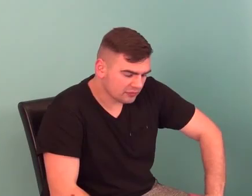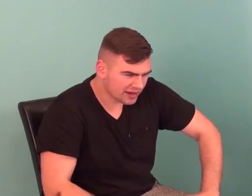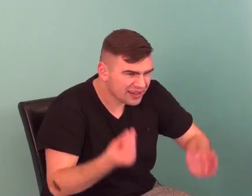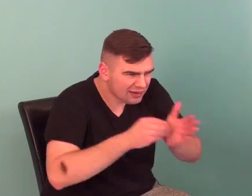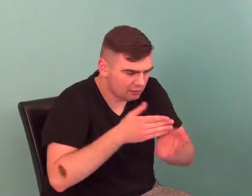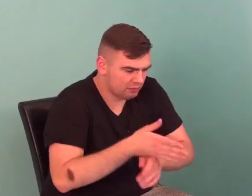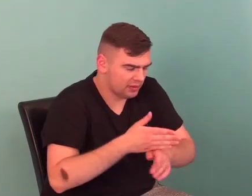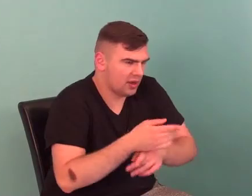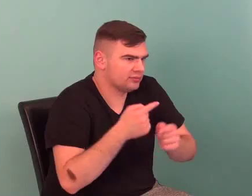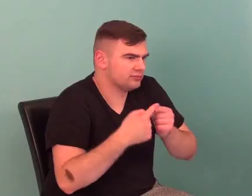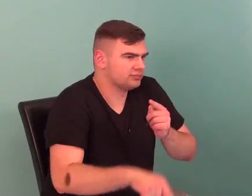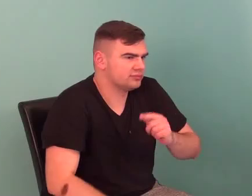Dodana jest piła, nie pasuje.